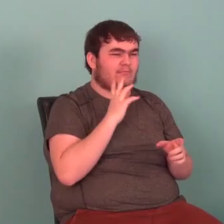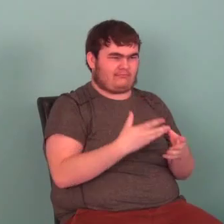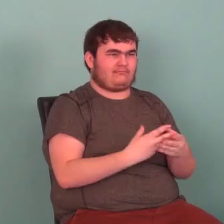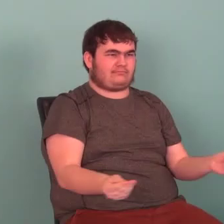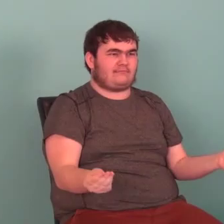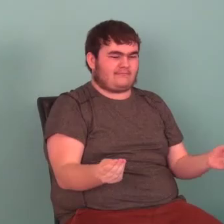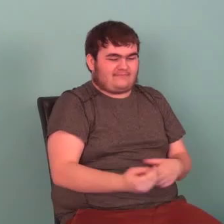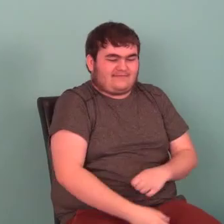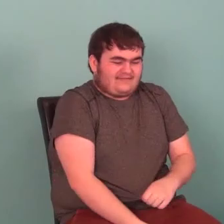Mama zobaczyła, że wszystko zniknęło.